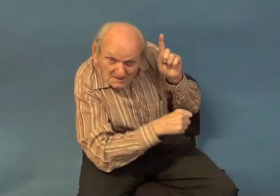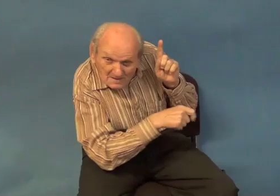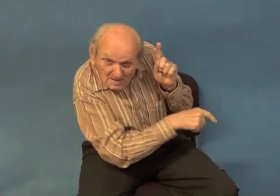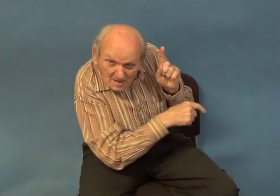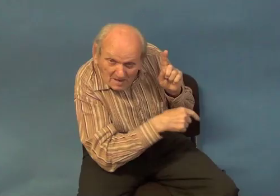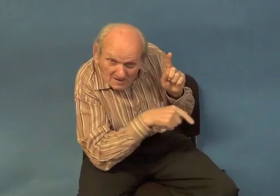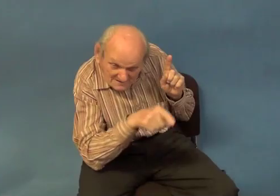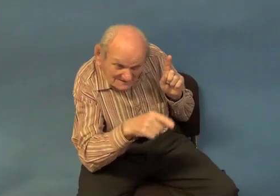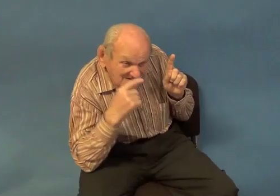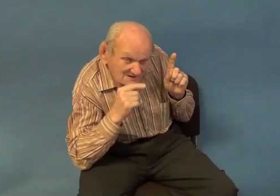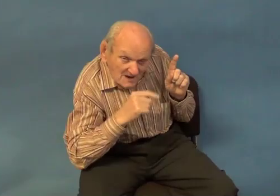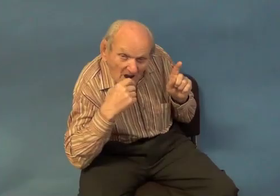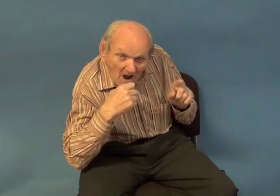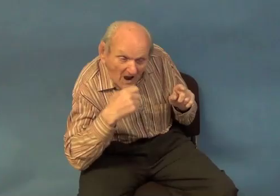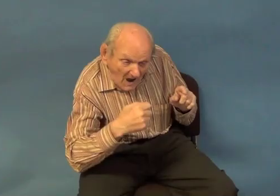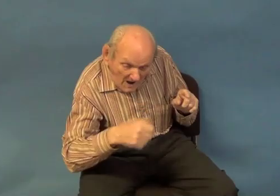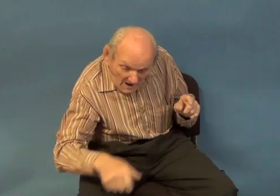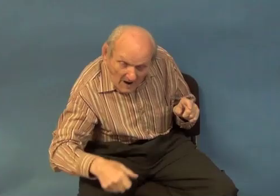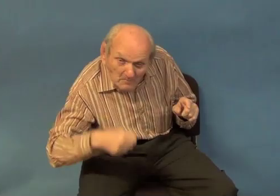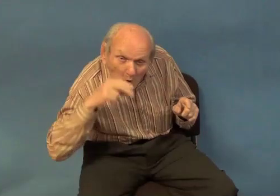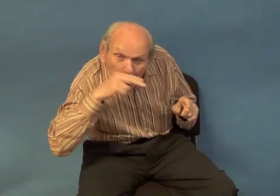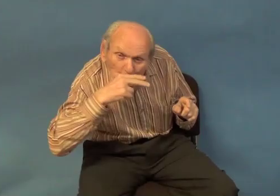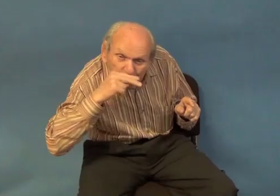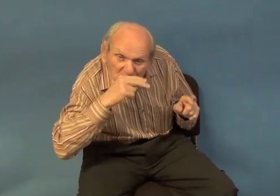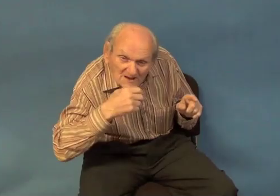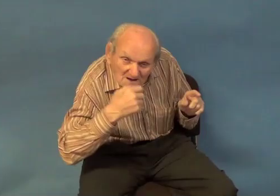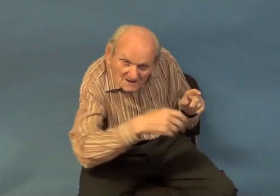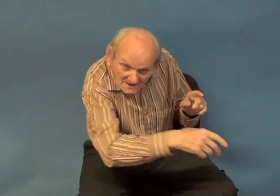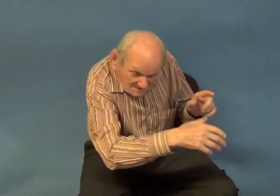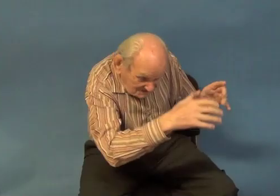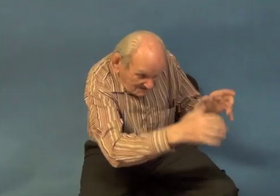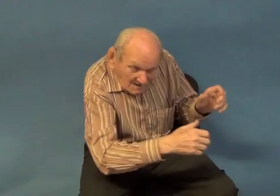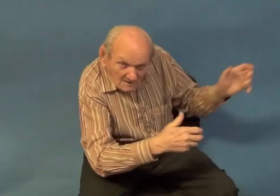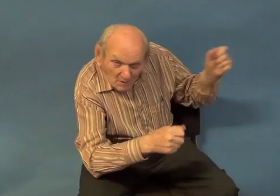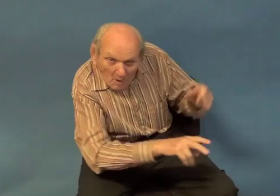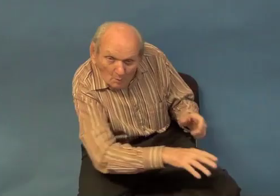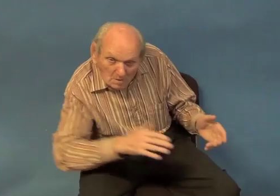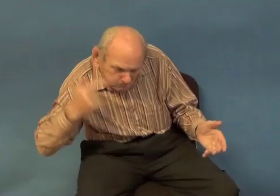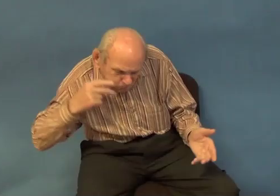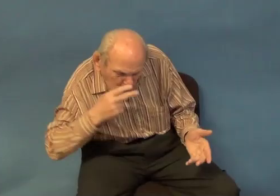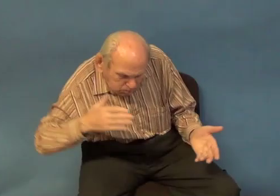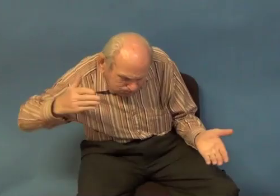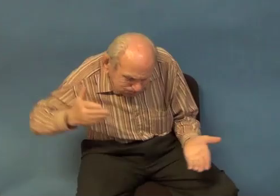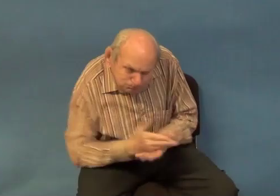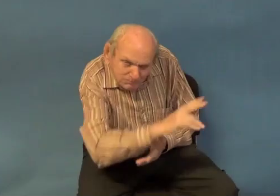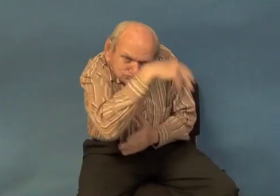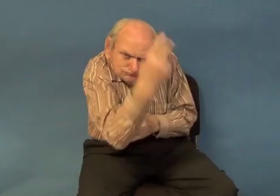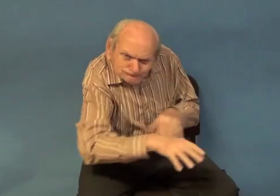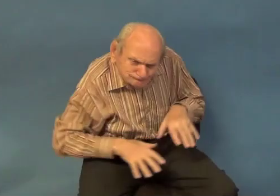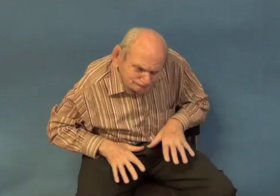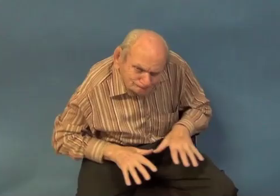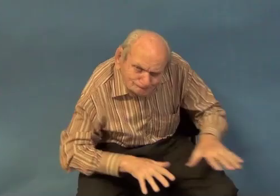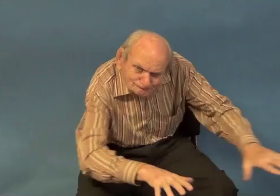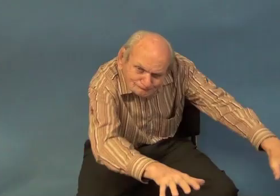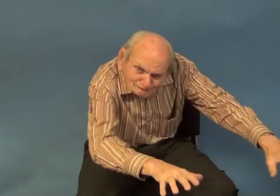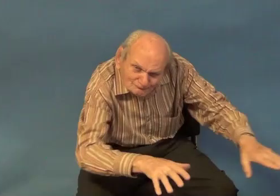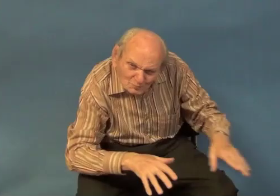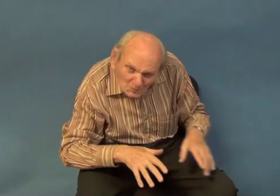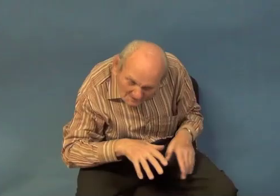Wszystkie gruszki, w trakcie upadku chłopca, wysypały się na ulicę.